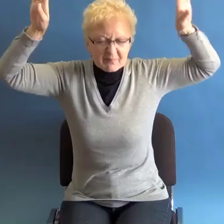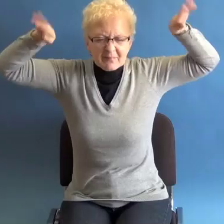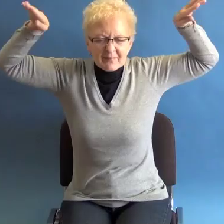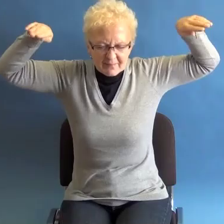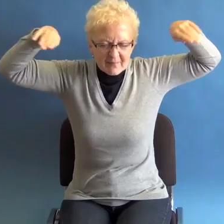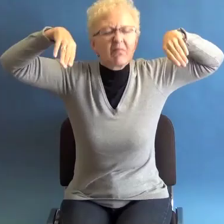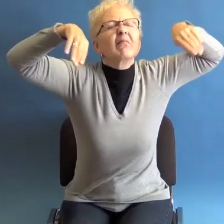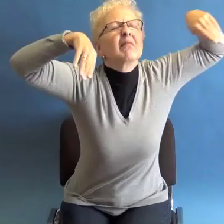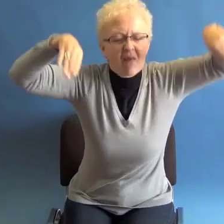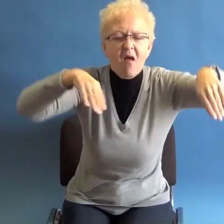Królik idzie dalej w przebraniu z powiewającymi rękawami.